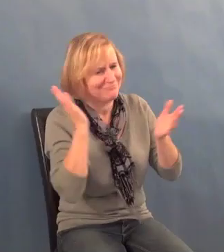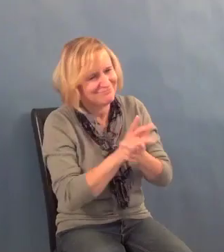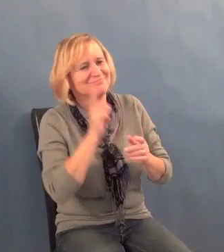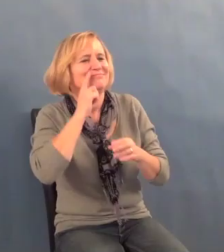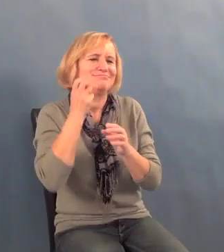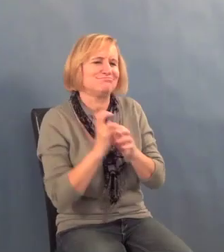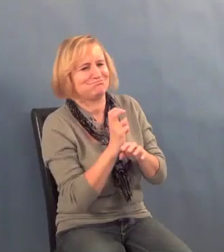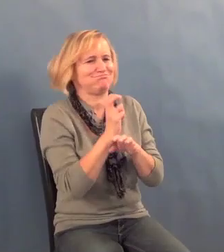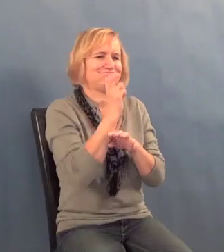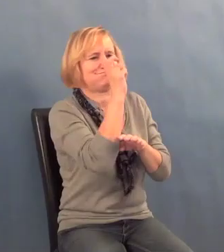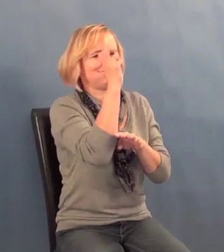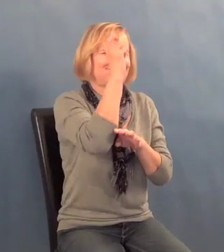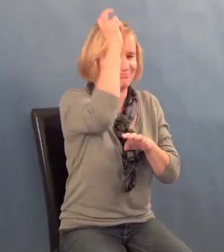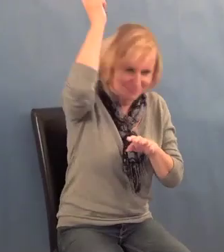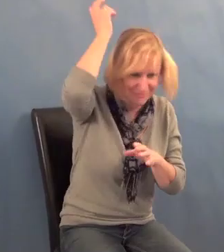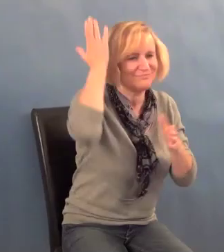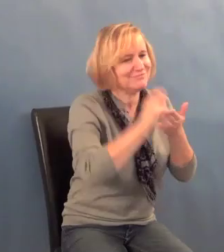Mężczyzna windą dotarł na swoje piętro.